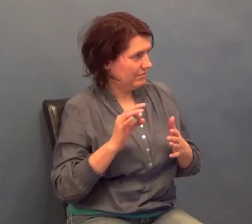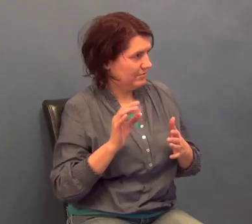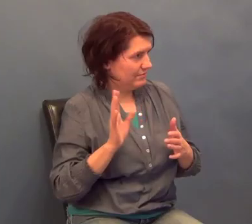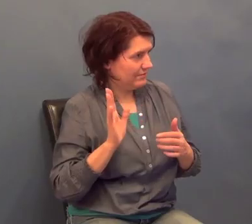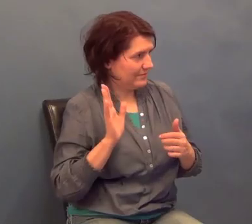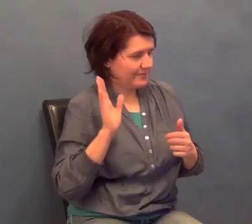Okej.